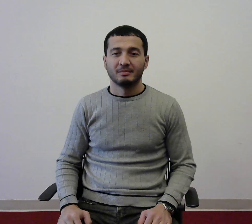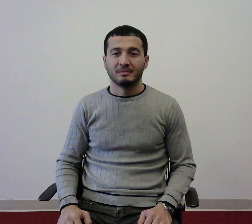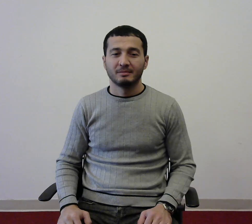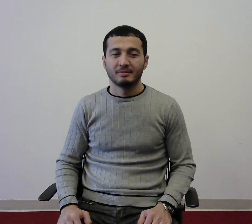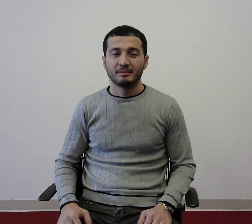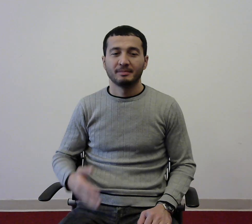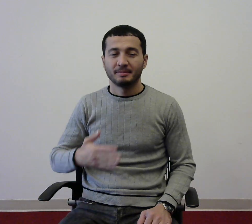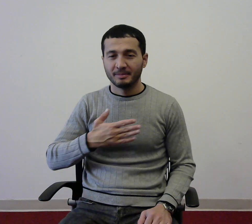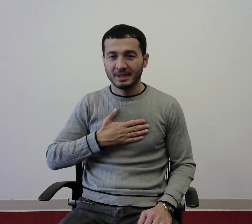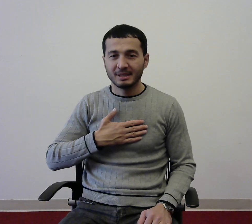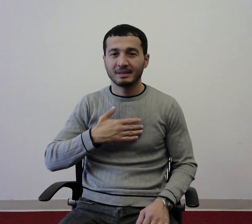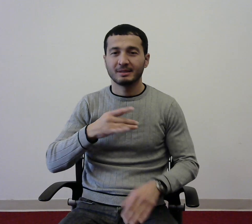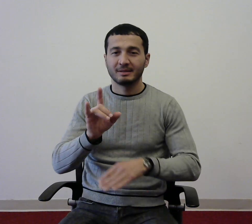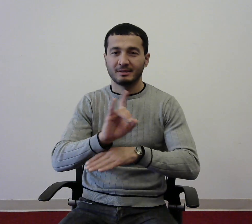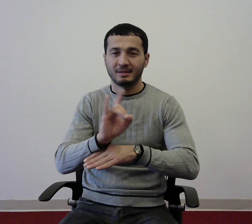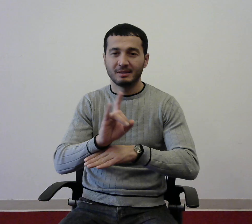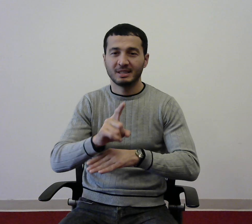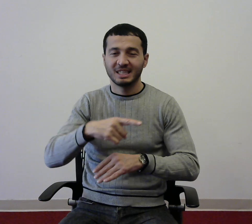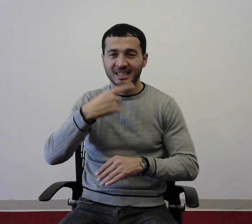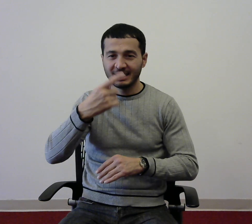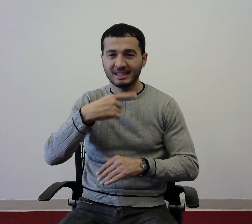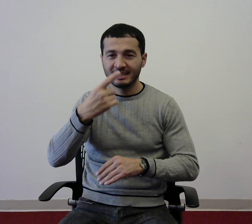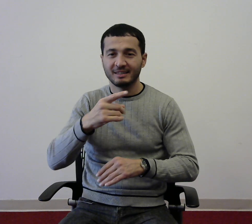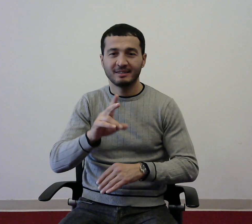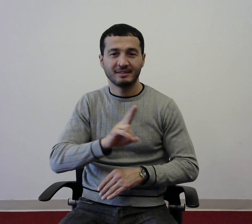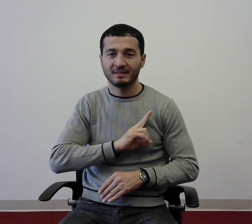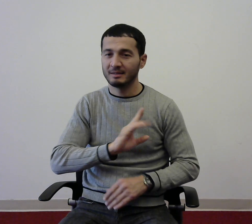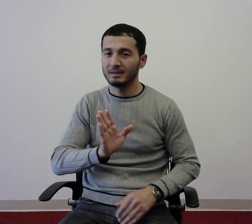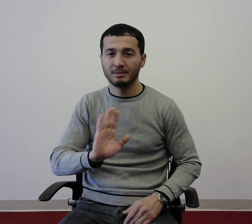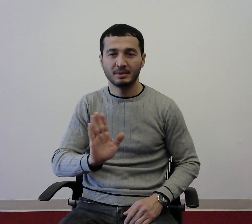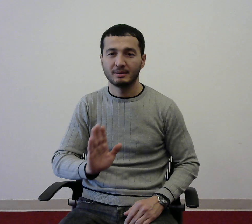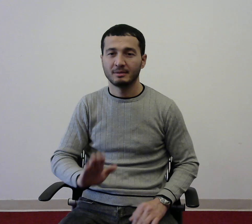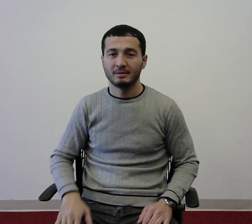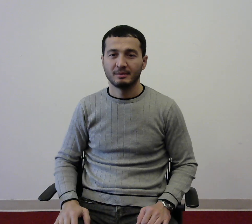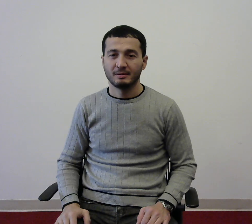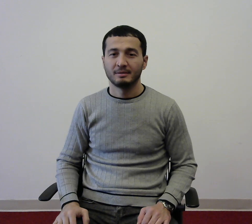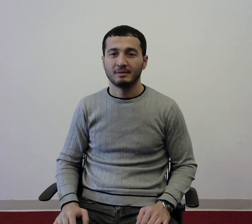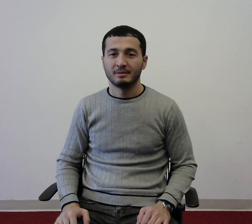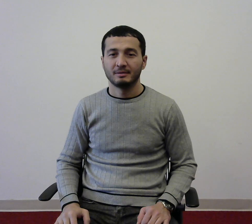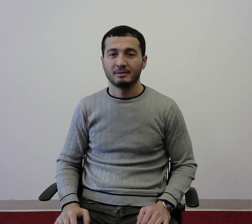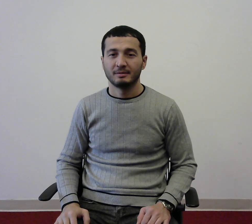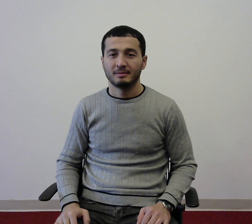Mən yalan danışmağı sevmirəm